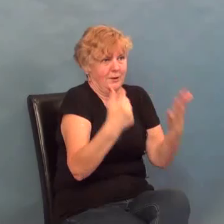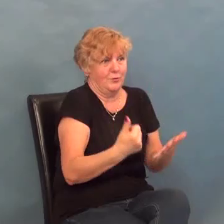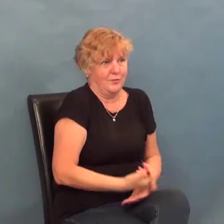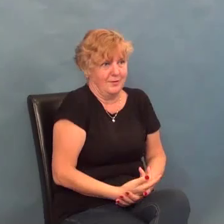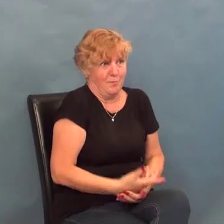Piątek.